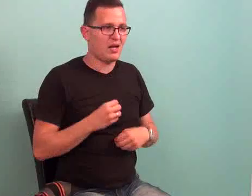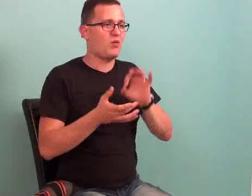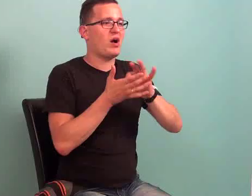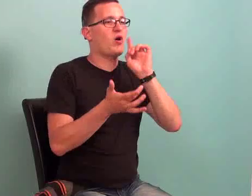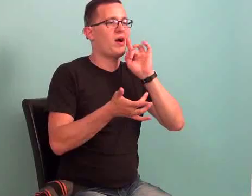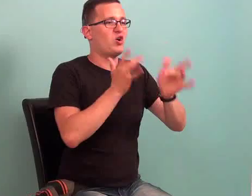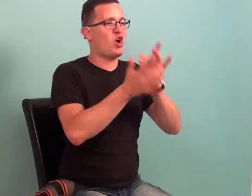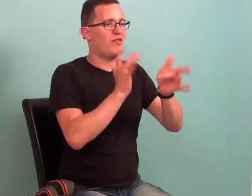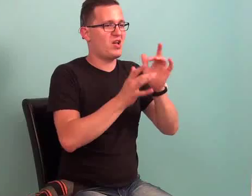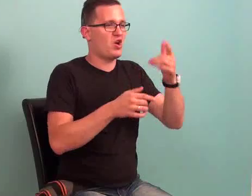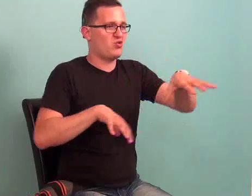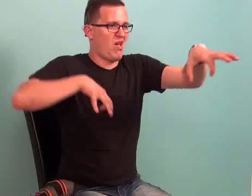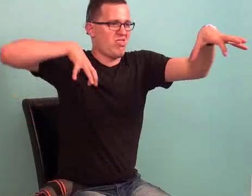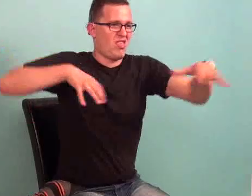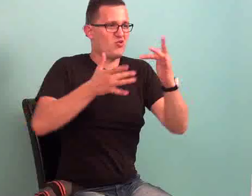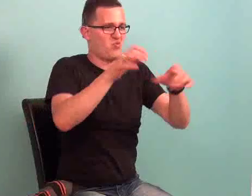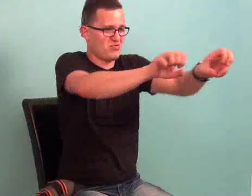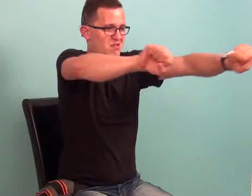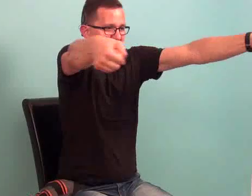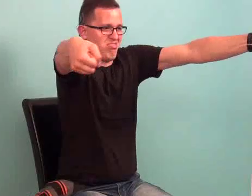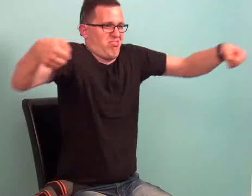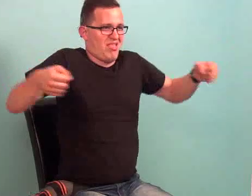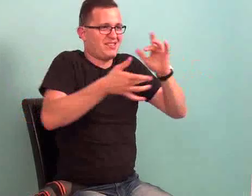Akurat nadjeżdża chłopak na rowerze, z dużym kołem i dużą ramą.